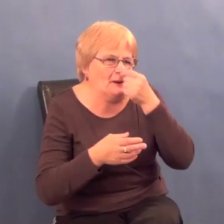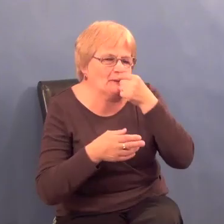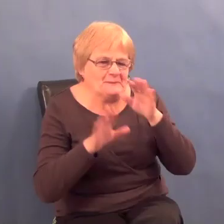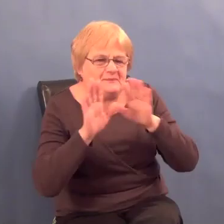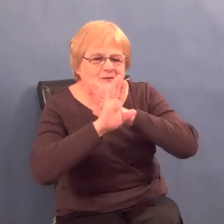Dobra, już.